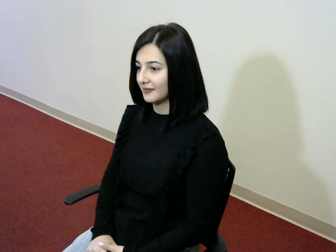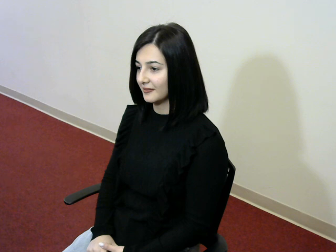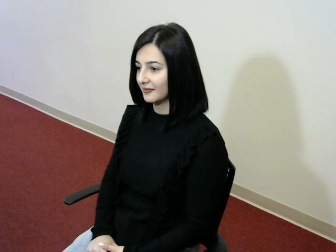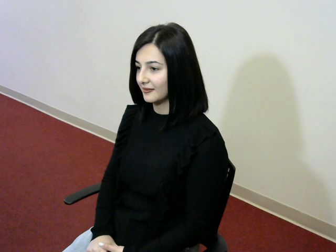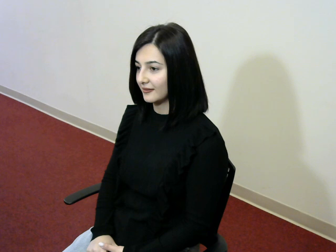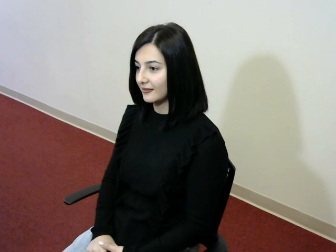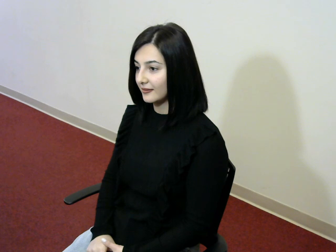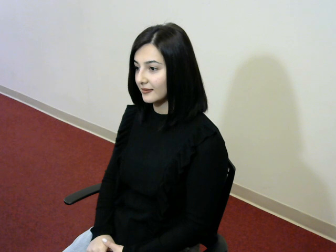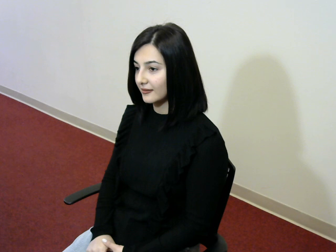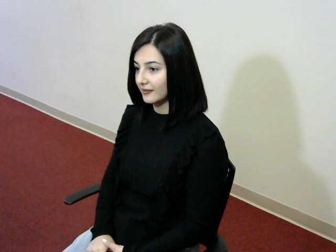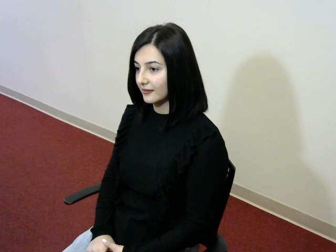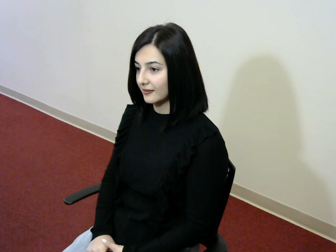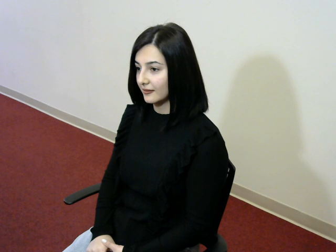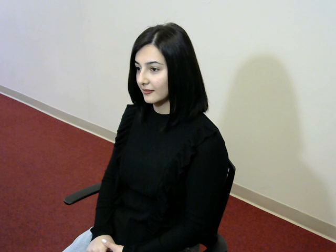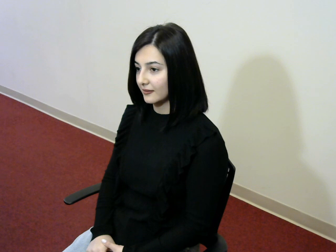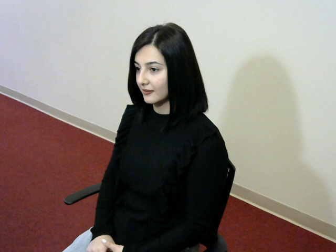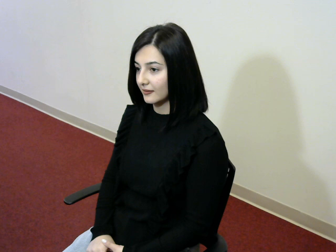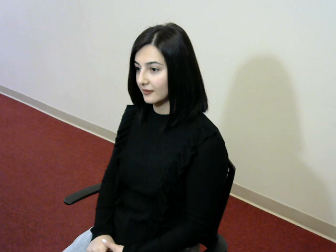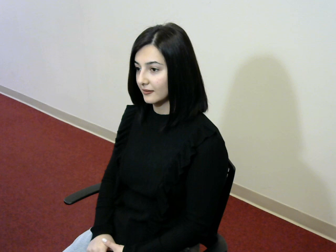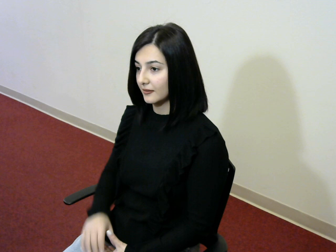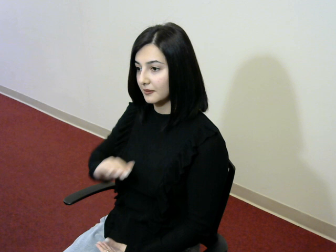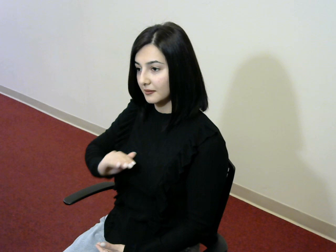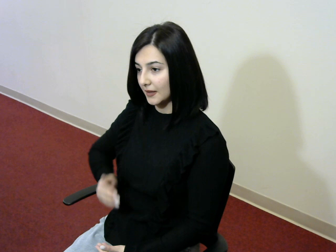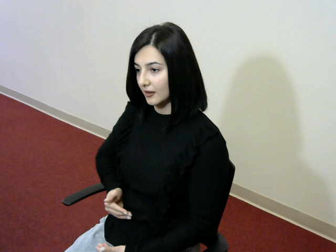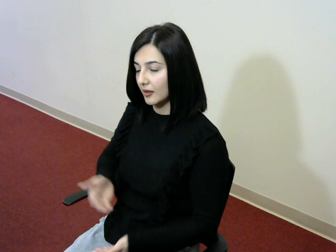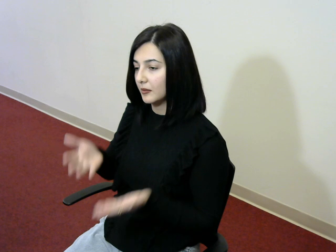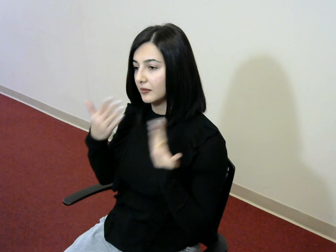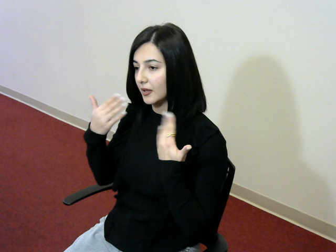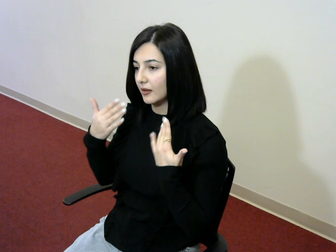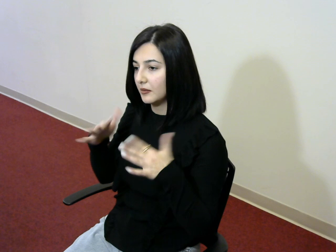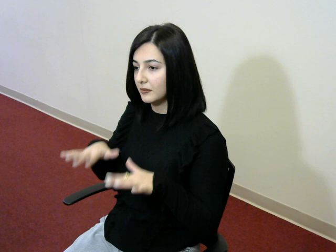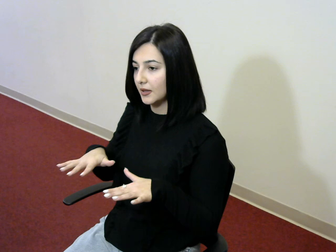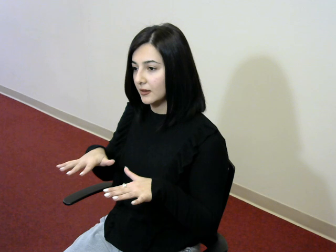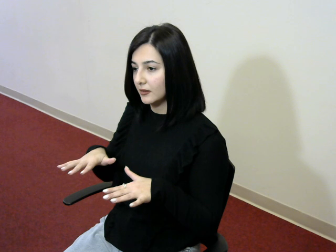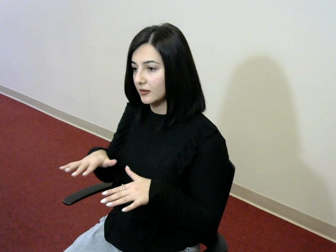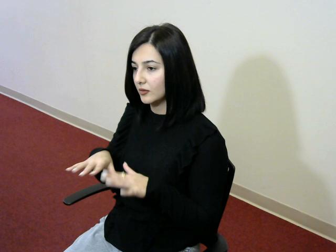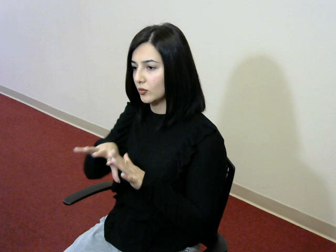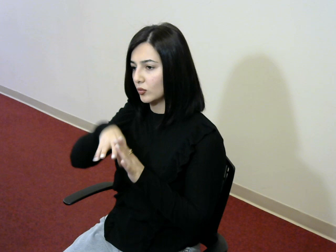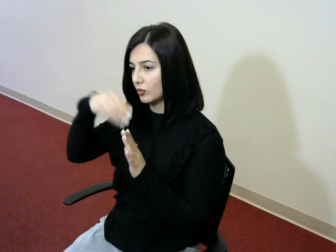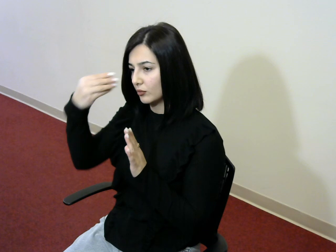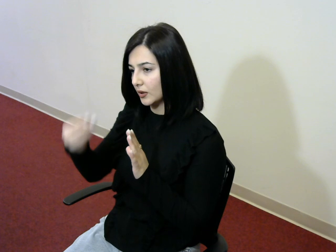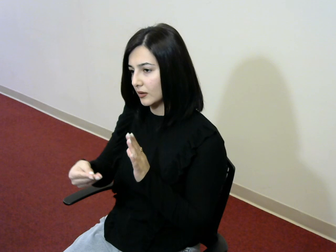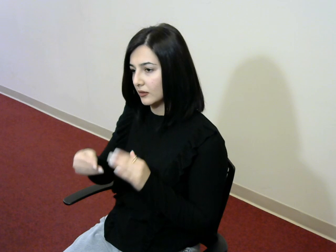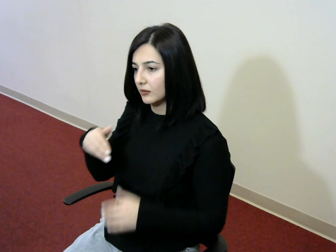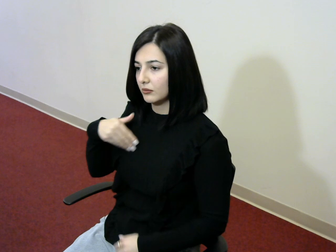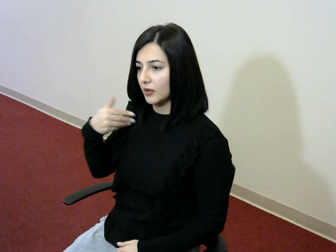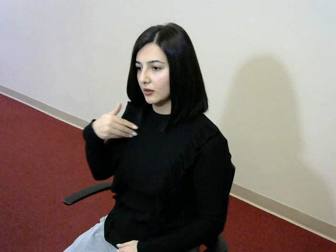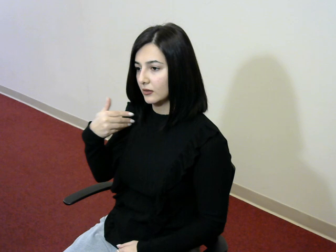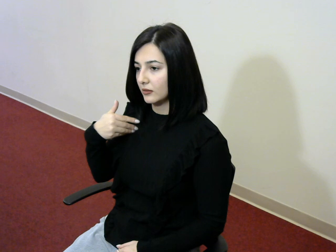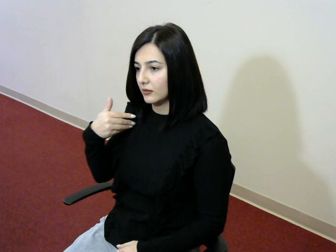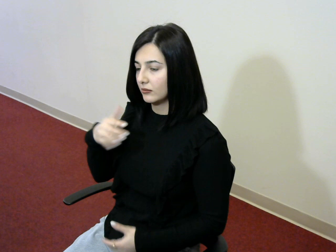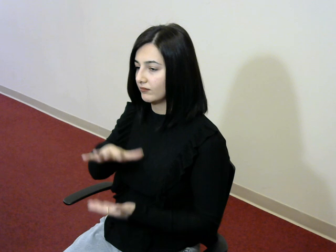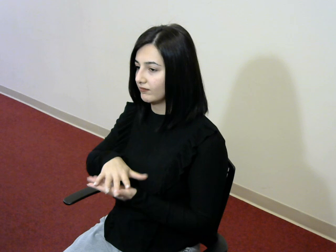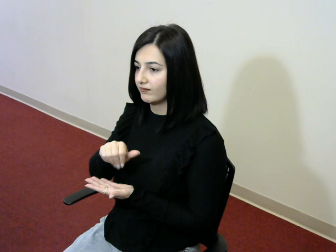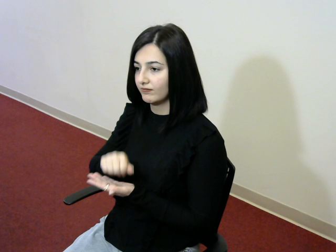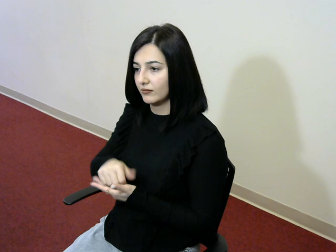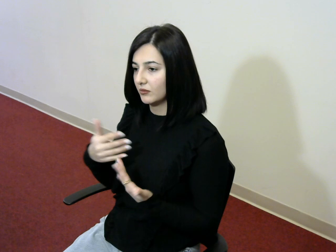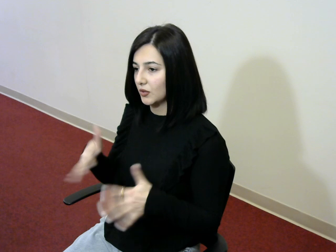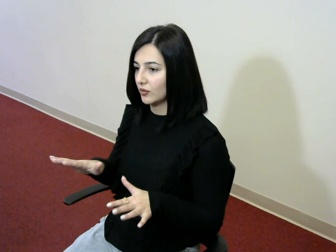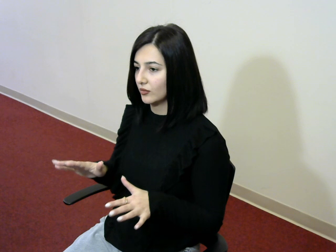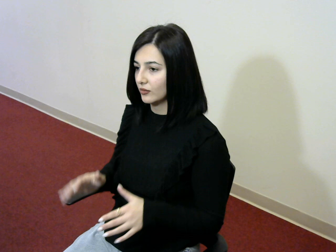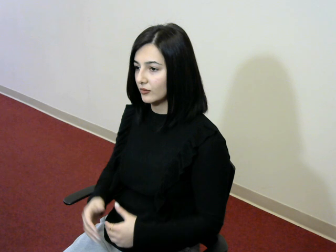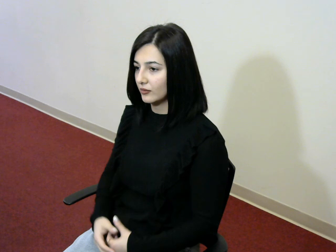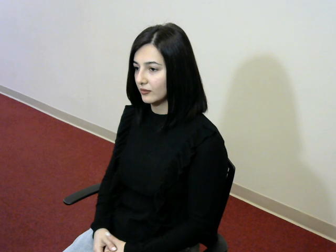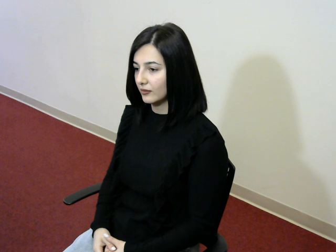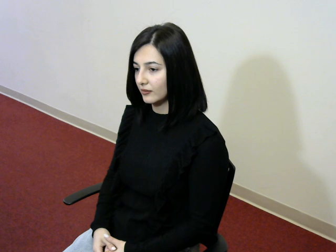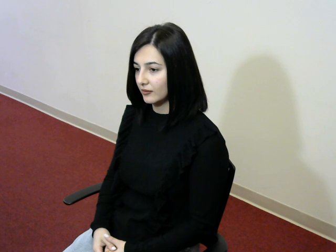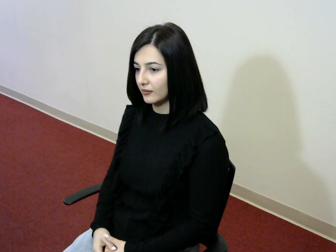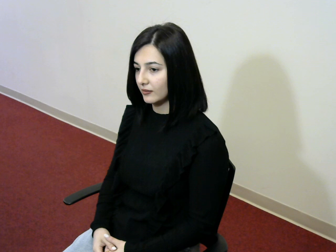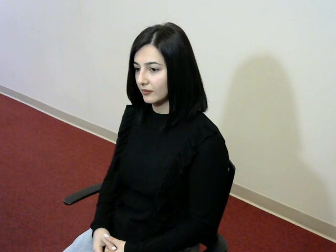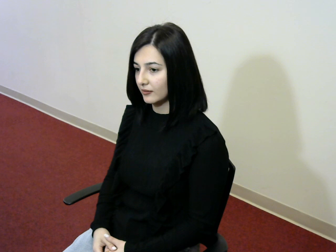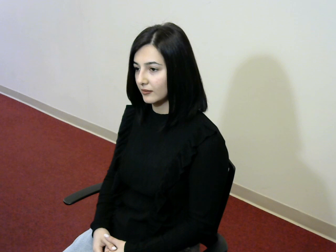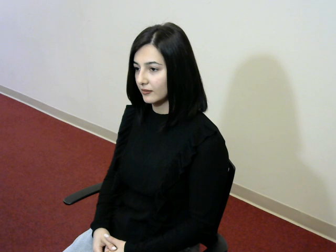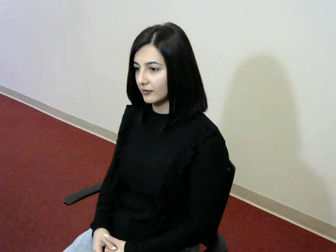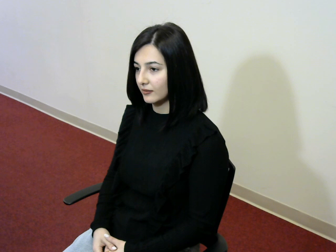Bağda yerə düşən meyvələr xarab olmuşdu